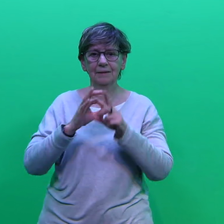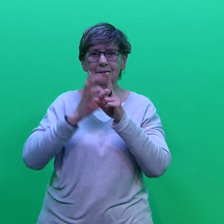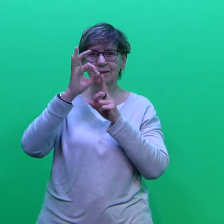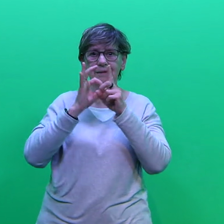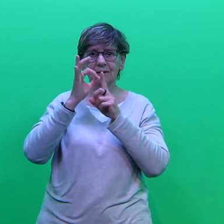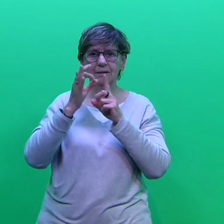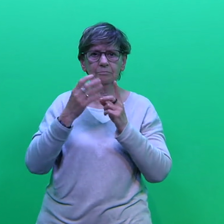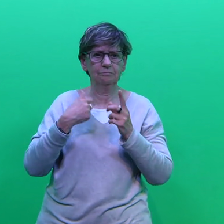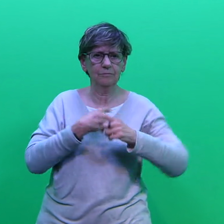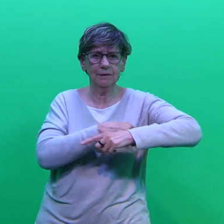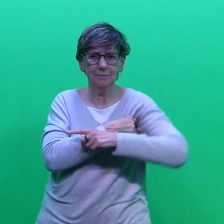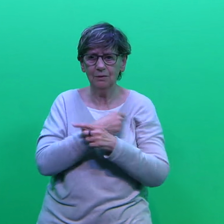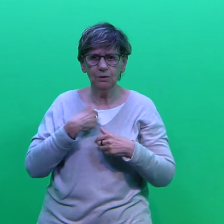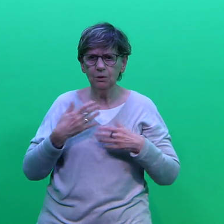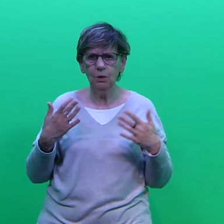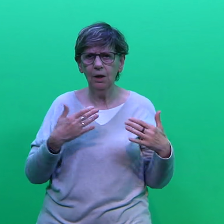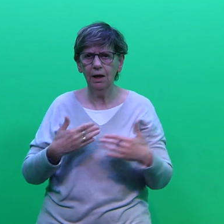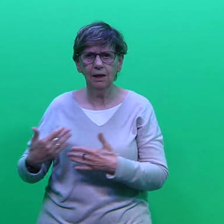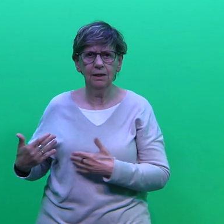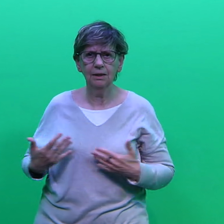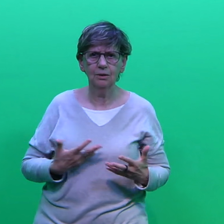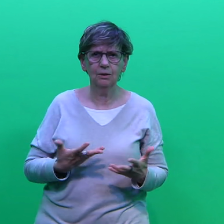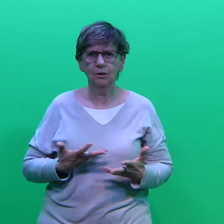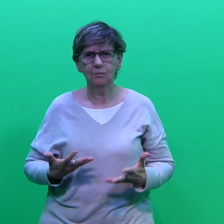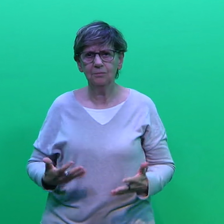No sé els graus perquè no tinc termòmetre per medir la temperatura.